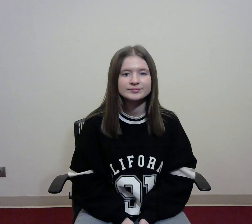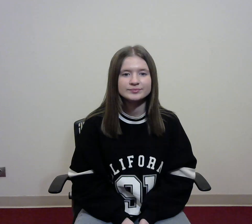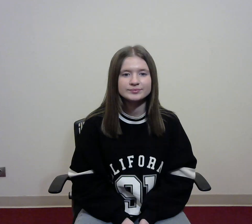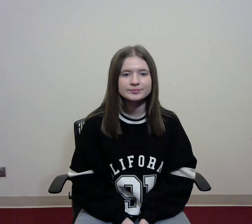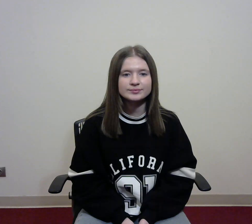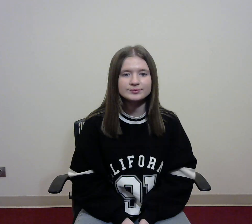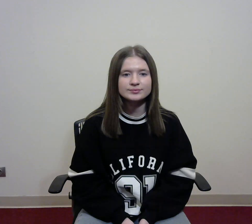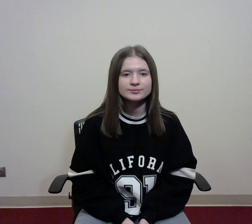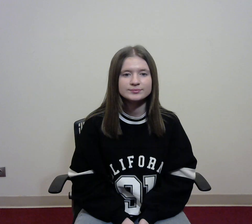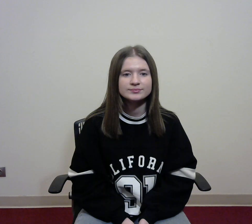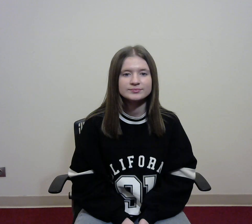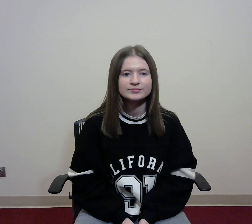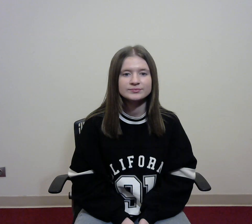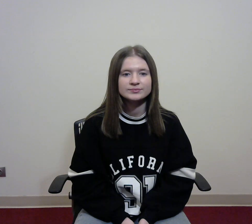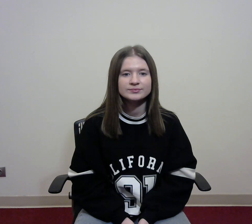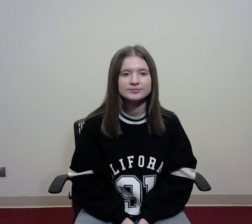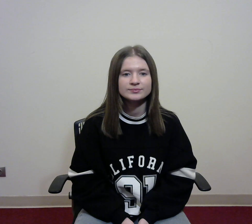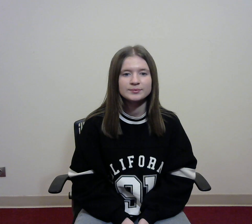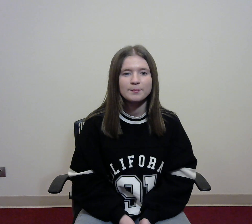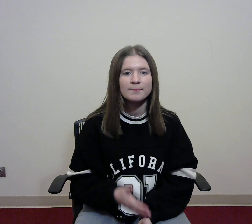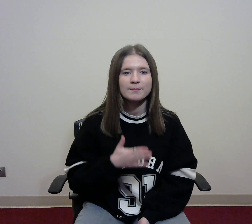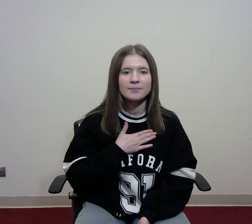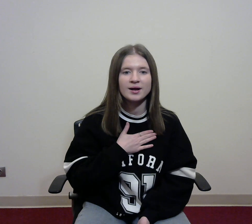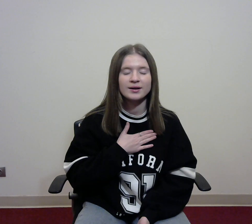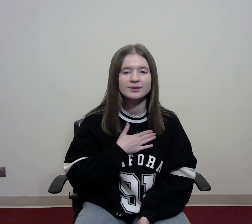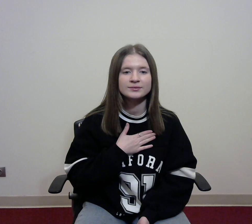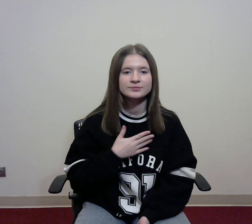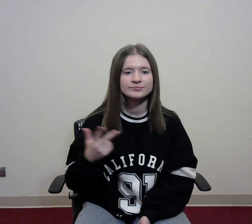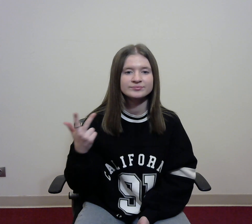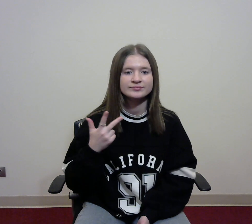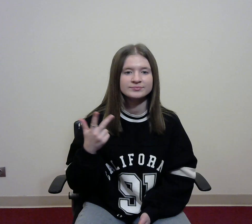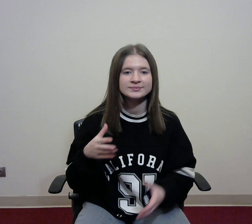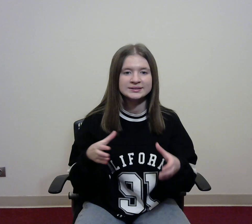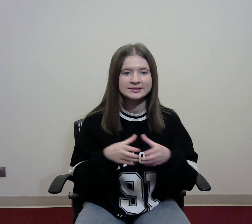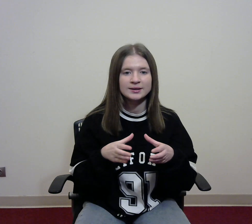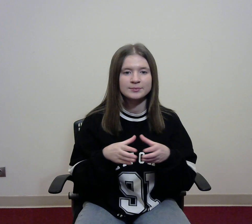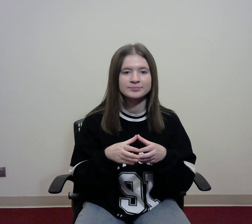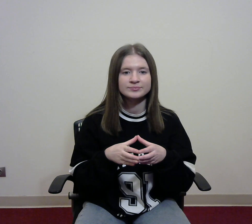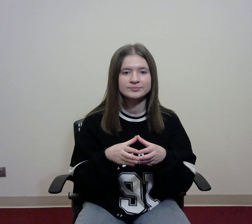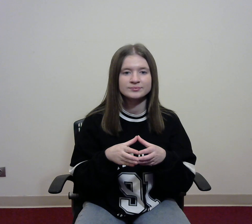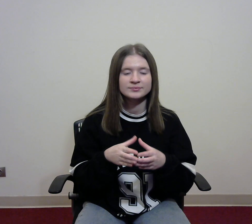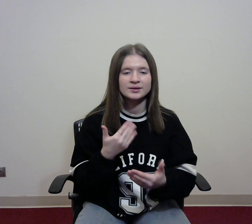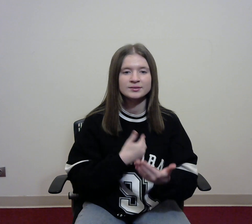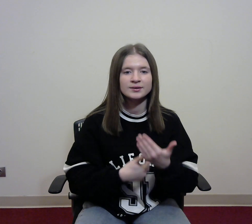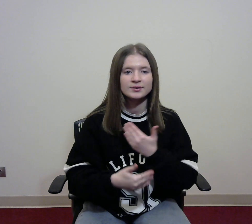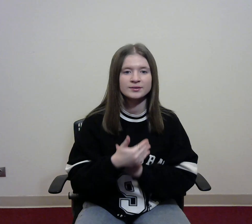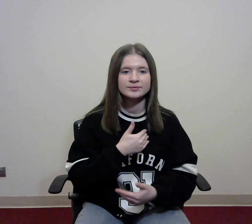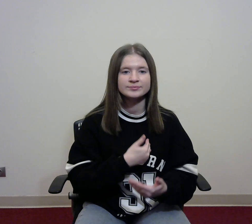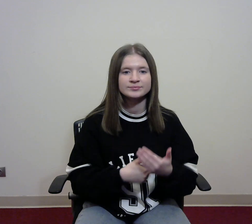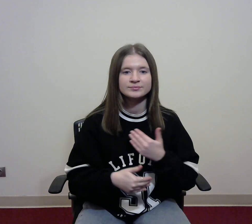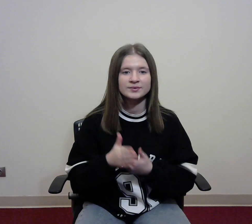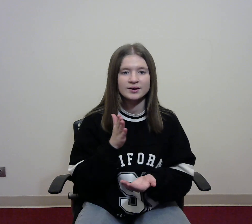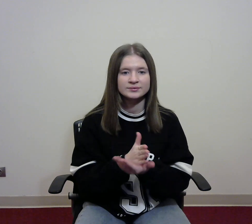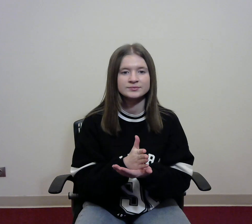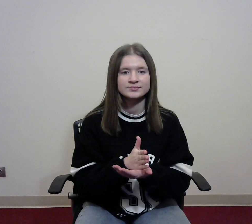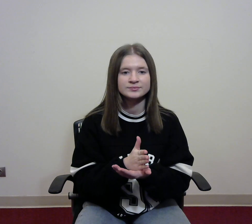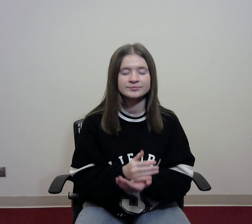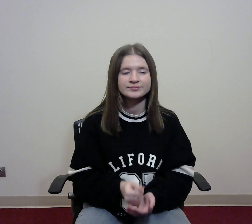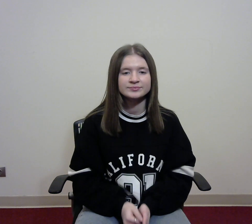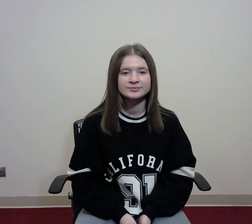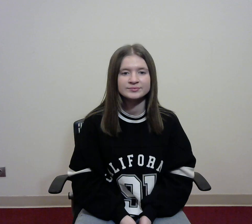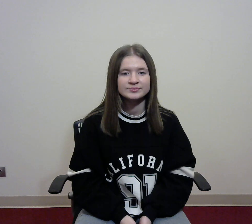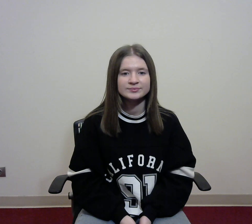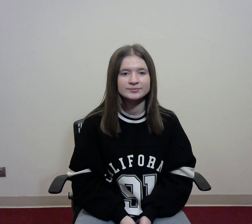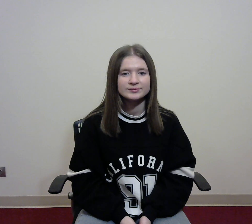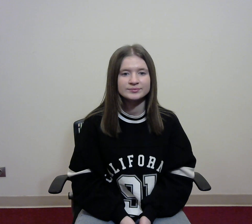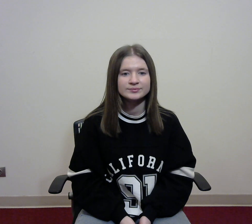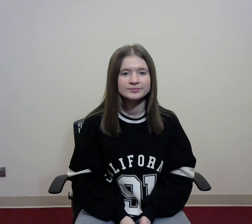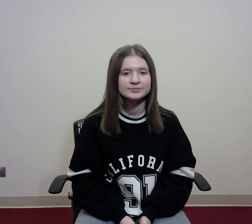Mənim üçünücü dərəcə əlilliyim var